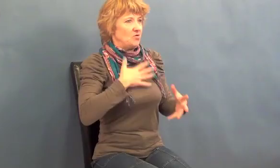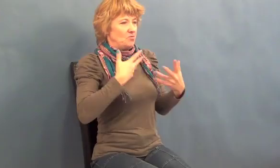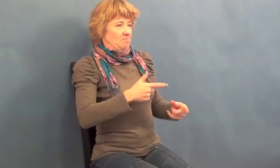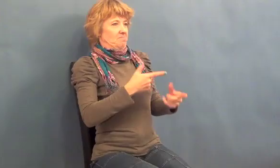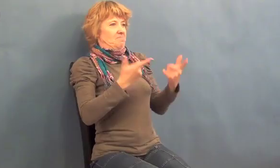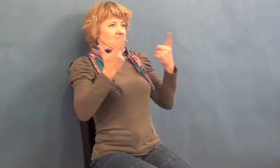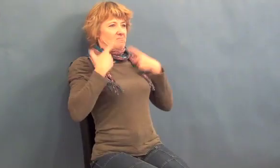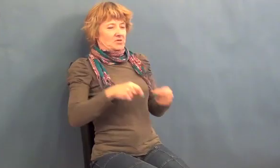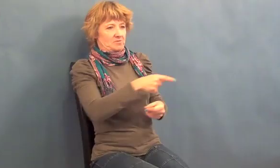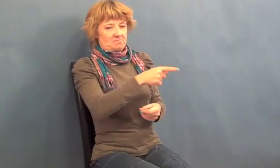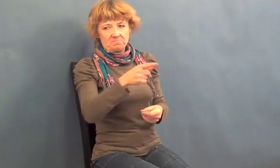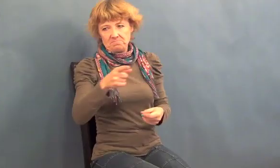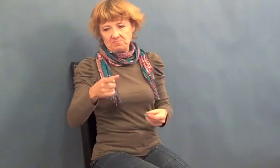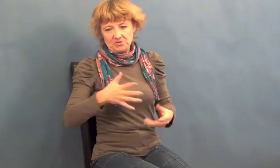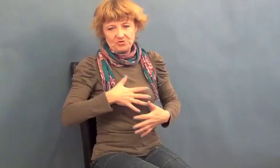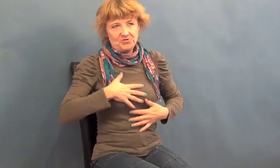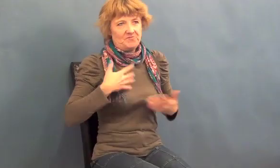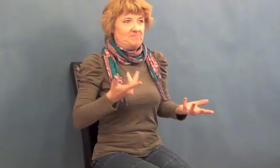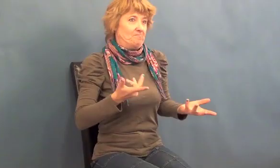Był zaskoczony, zdziwiony.